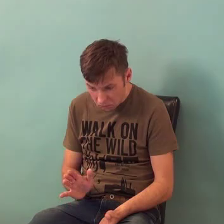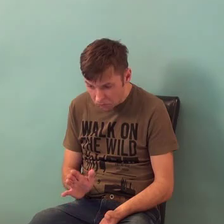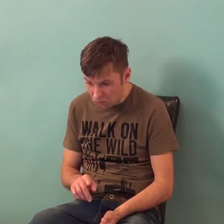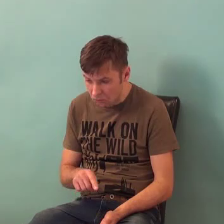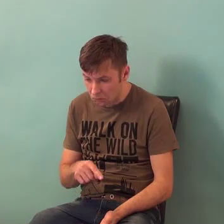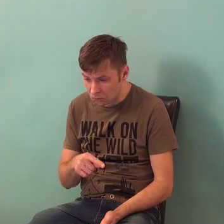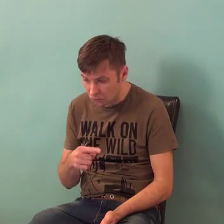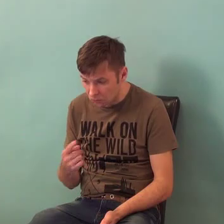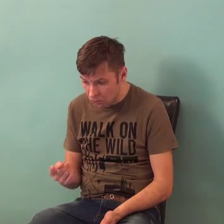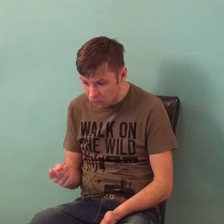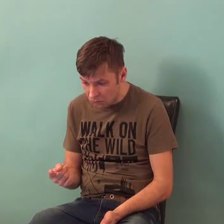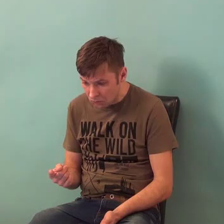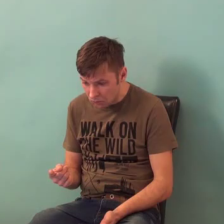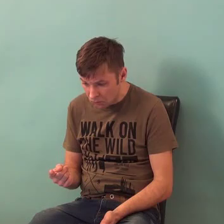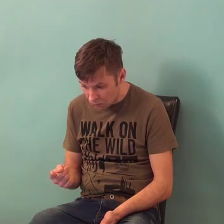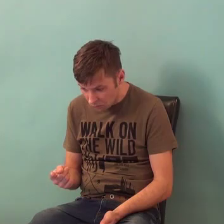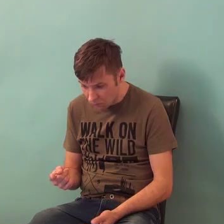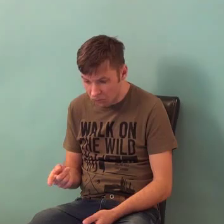Następny.